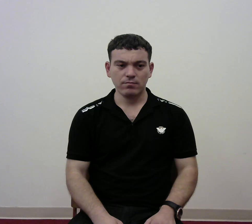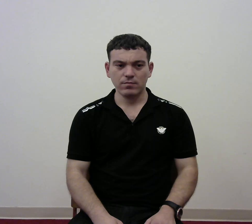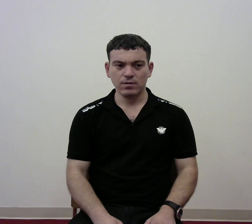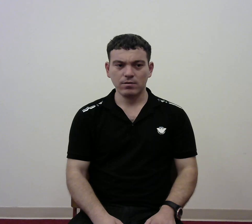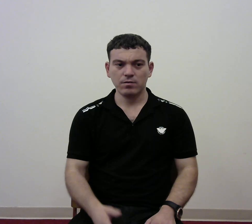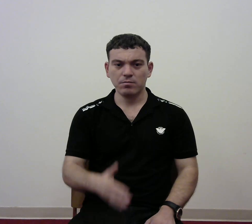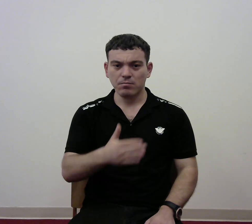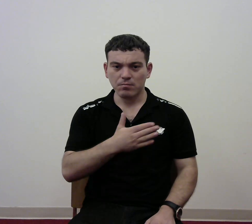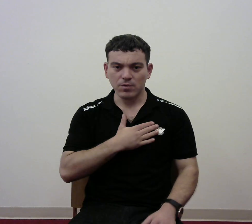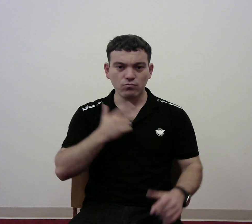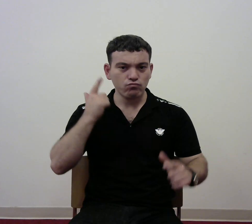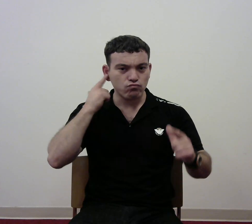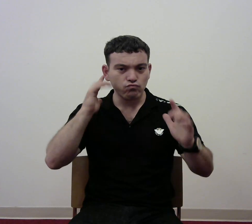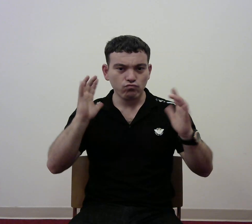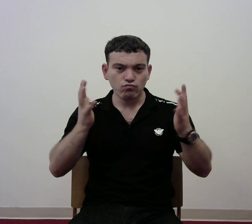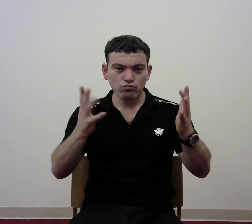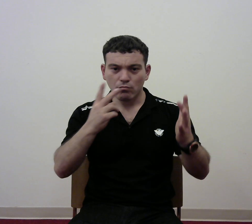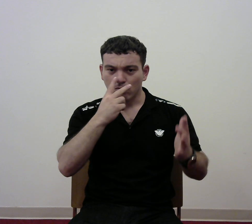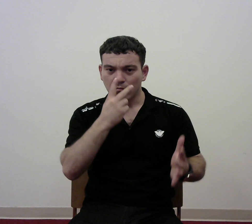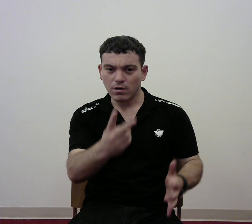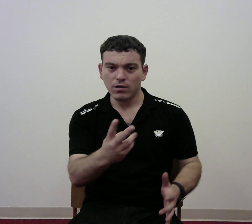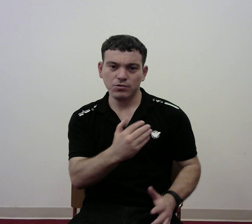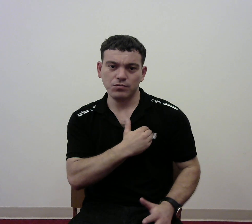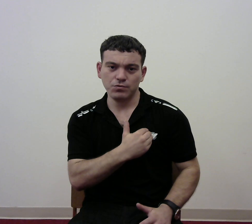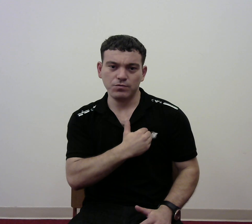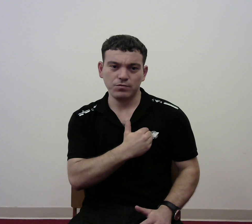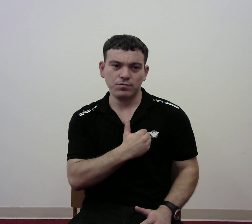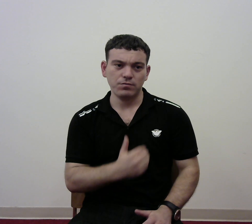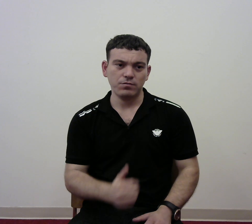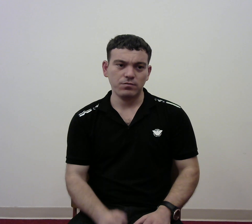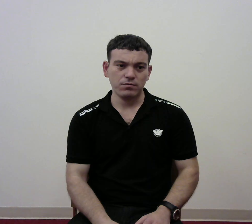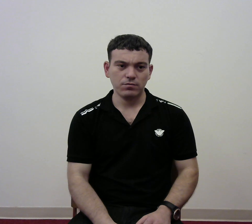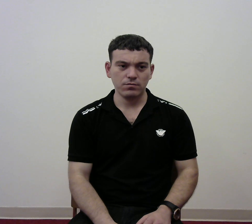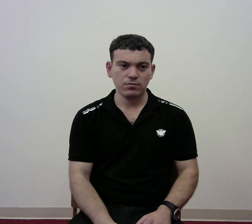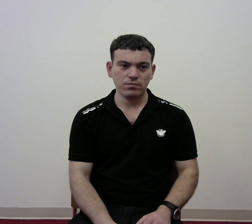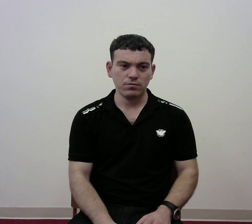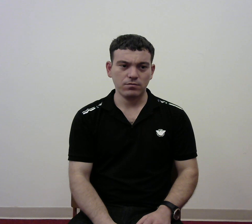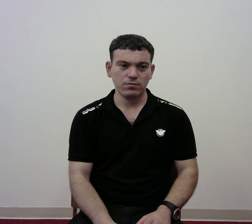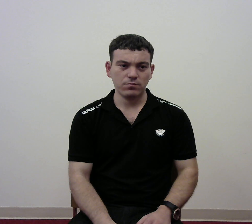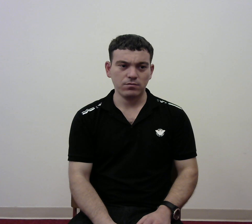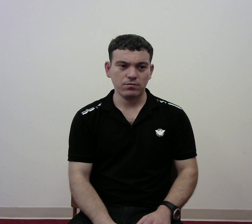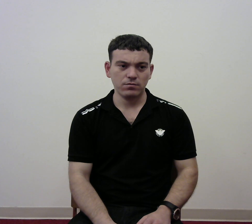Mən xəbərlərə baxmaq istəyirəm